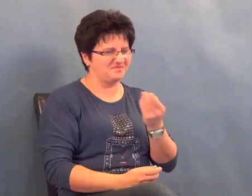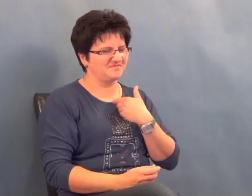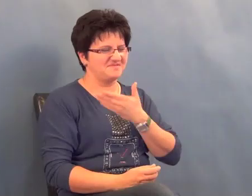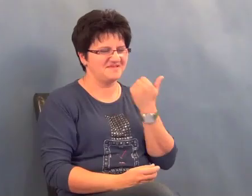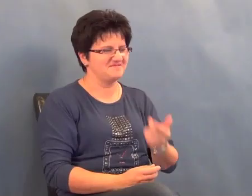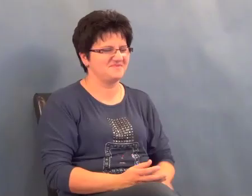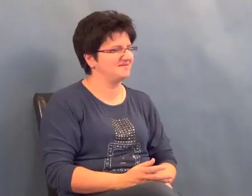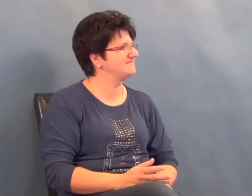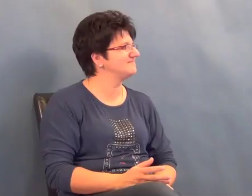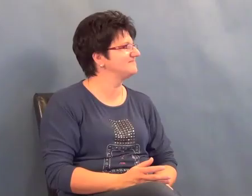Nie zauważyłam czegoś takiego.